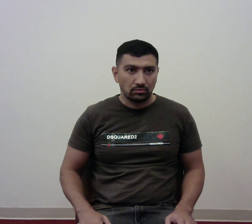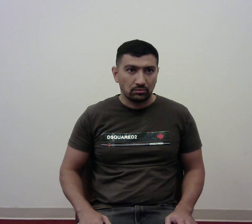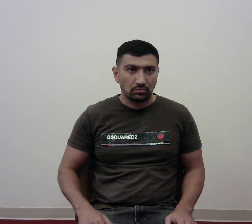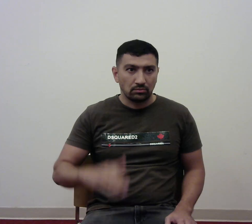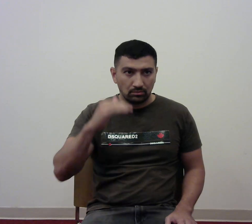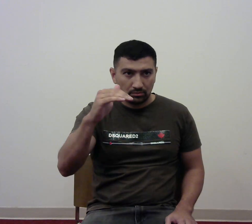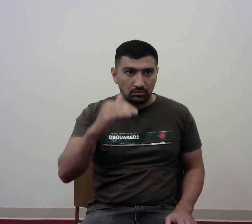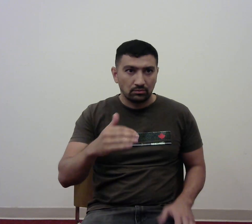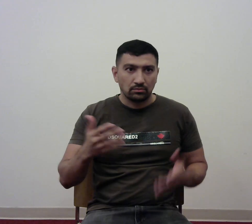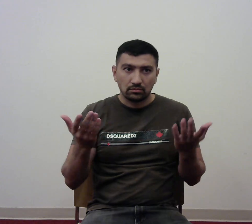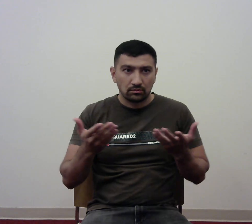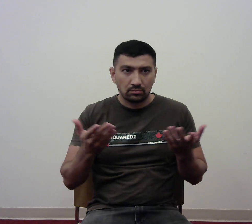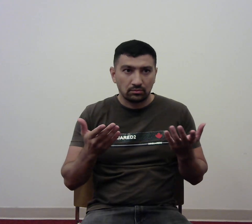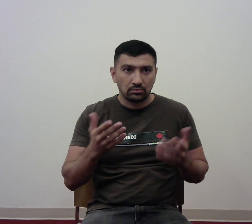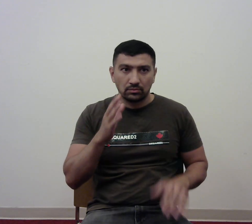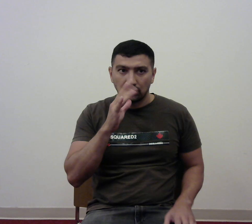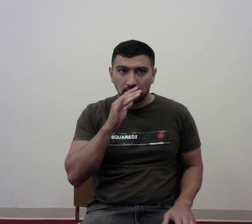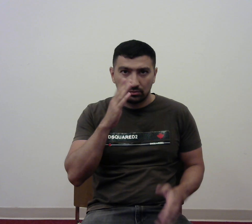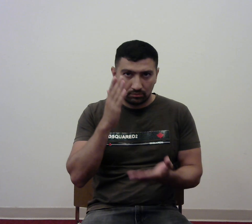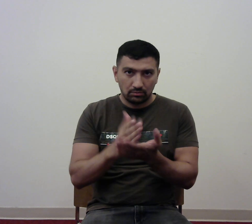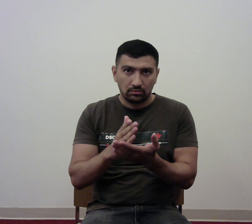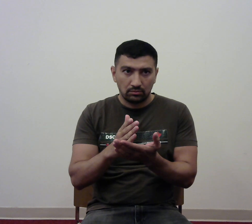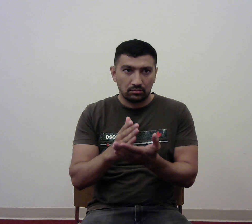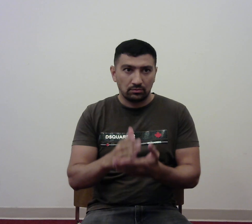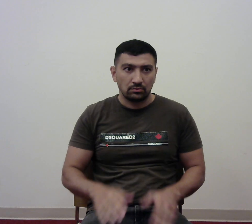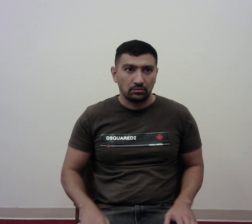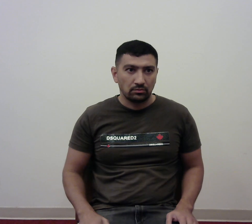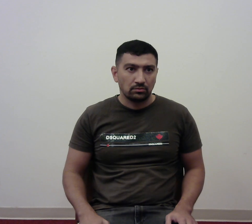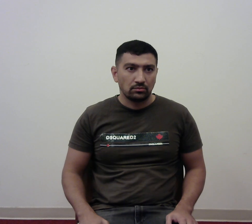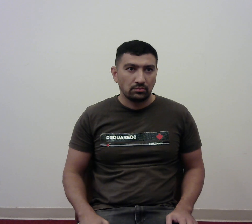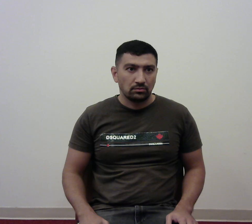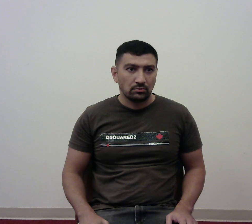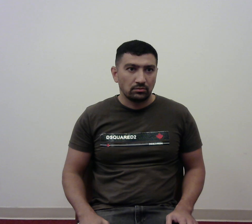Sizin neçə yaşınız var?